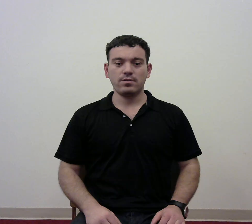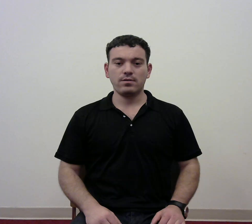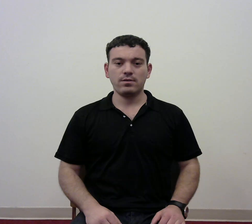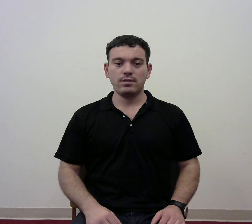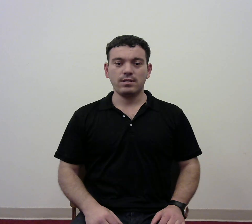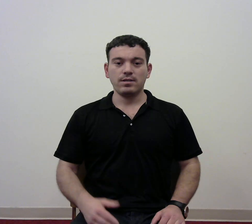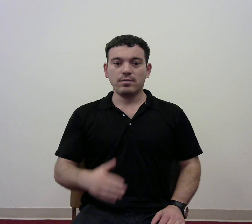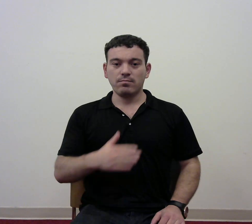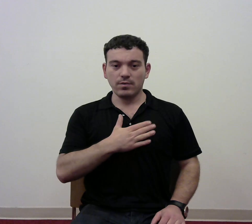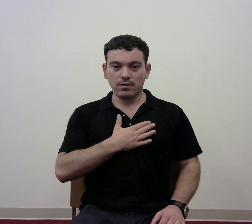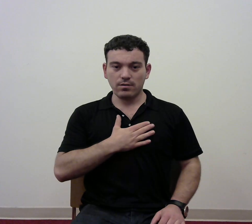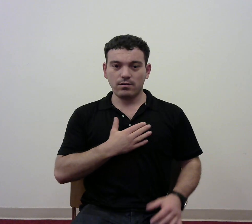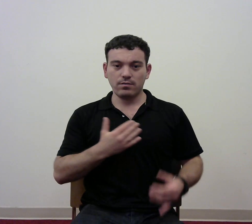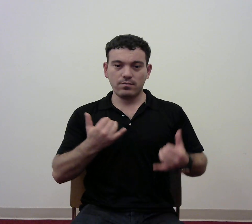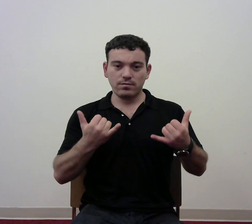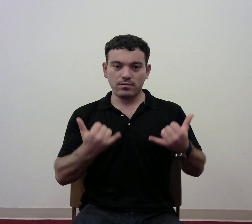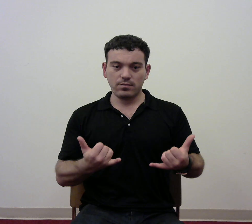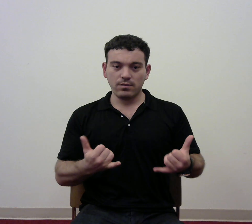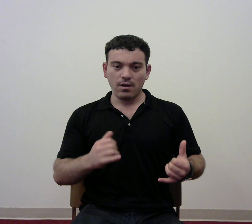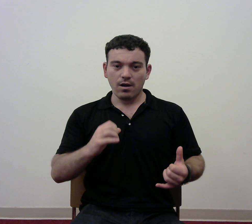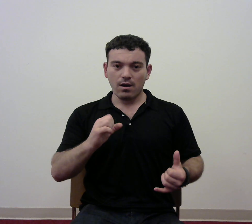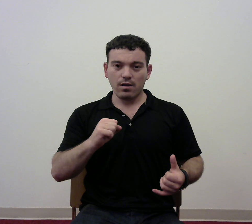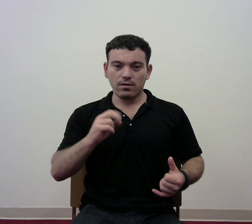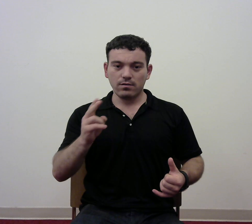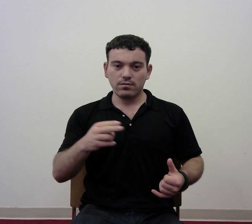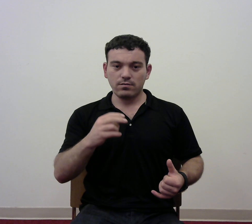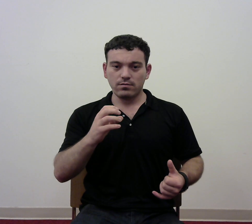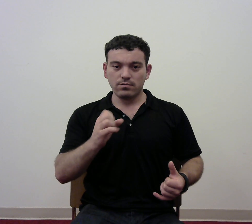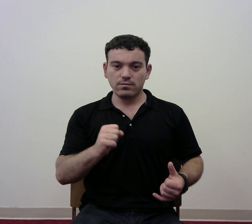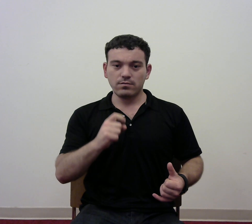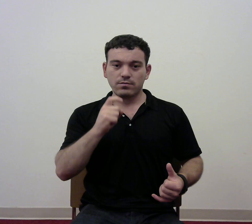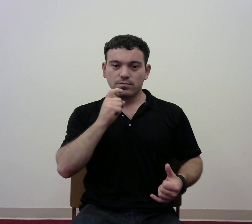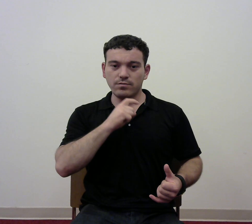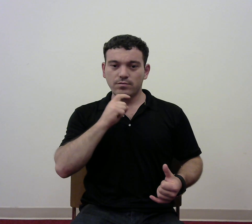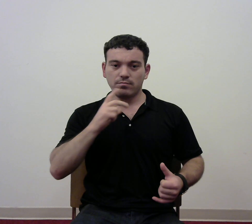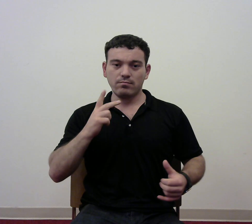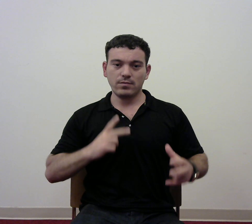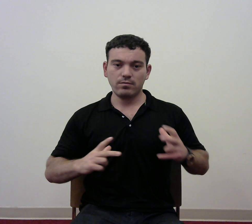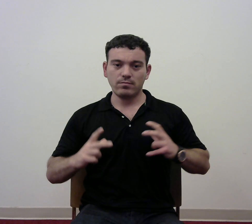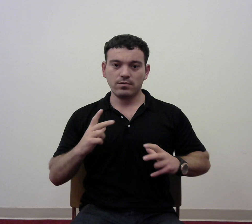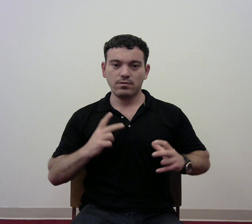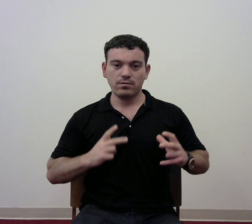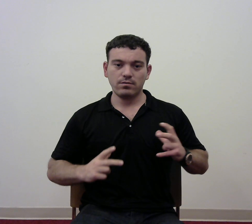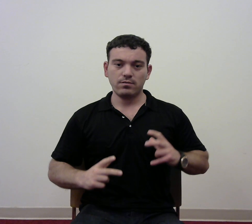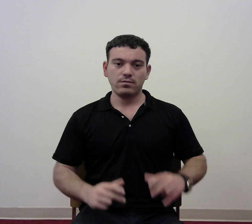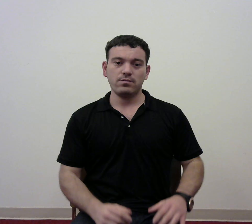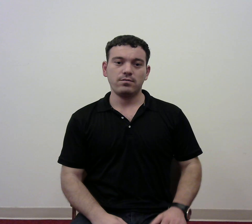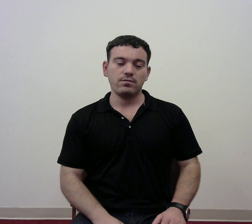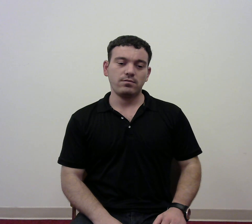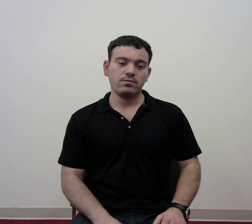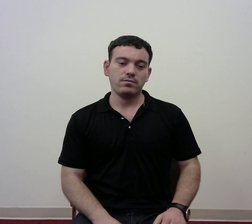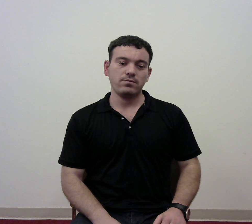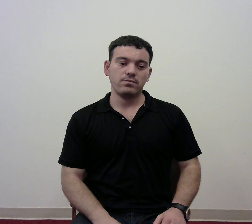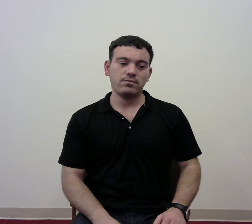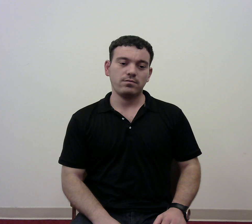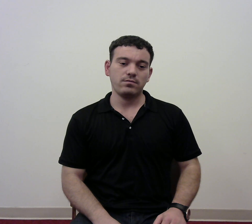Mən indi ADA universitetindəyəm